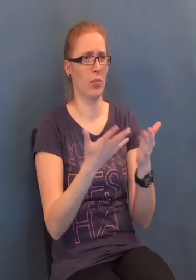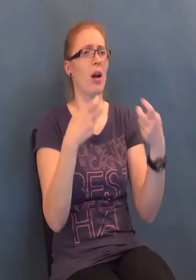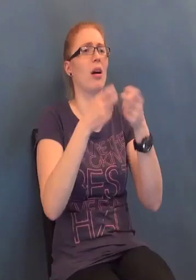Jest to potrzebne.